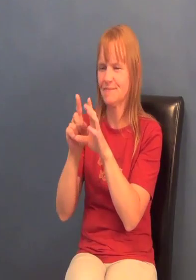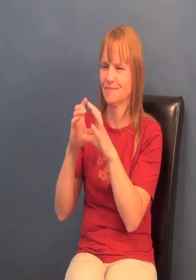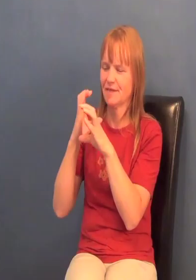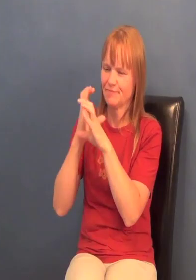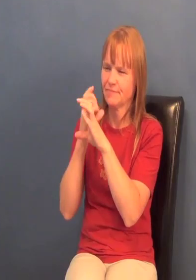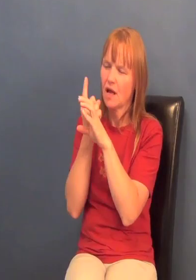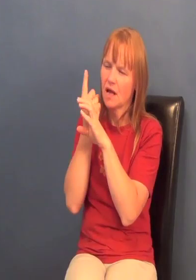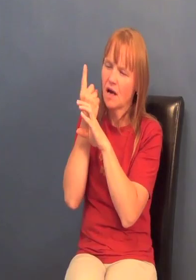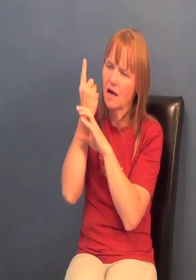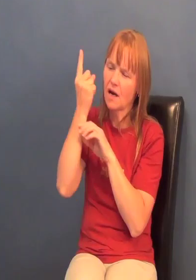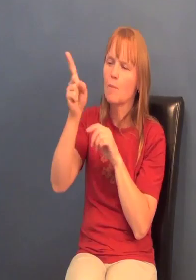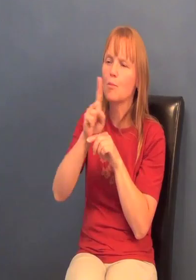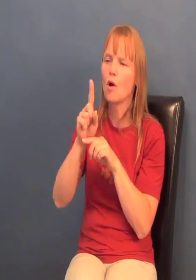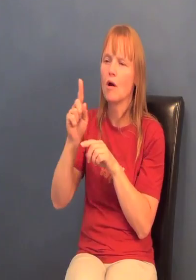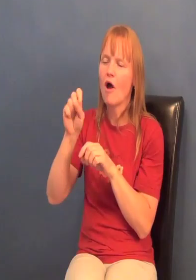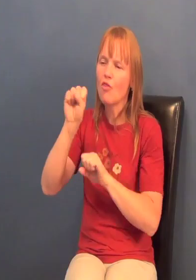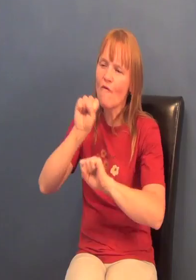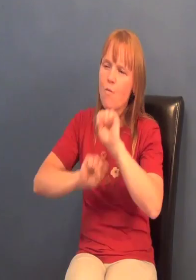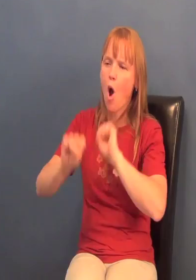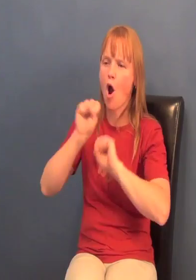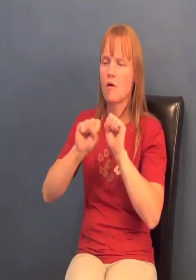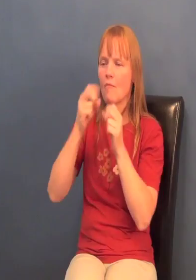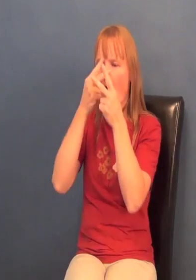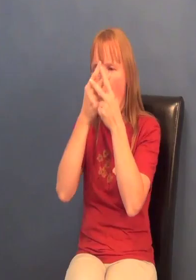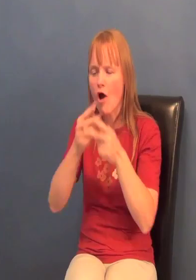Autobus jedzie daleko, do Włoch, na zwiedzanie.